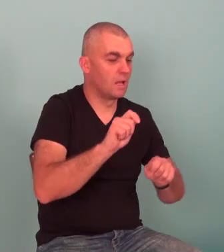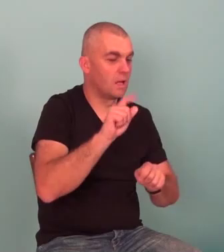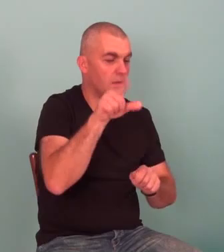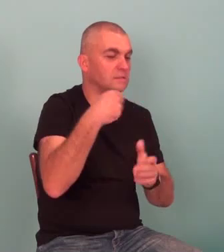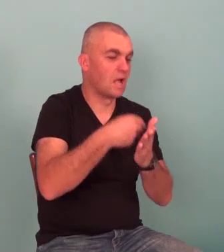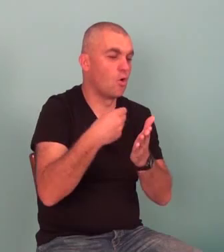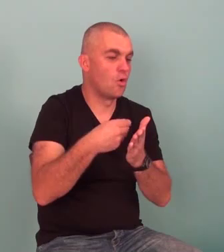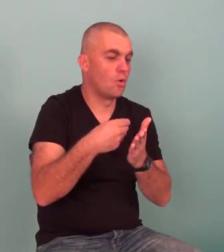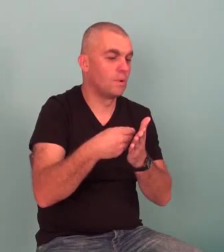Idę na zakupy.